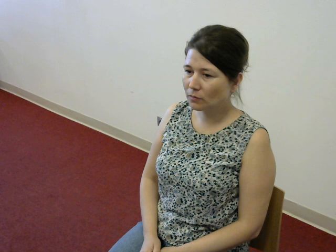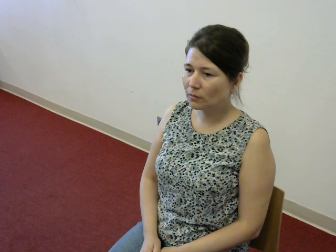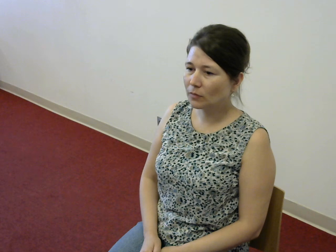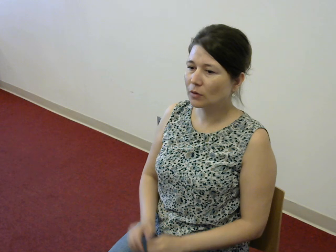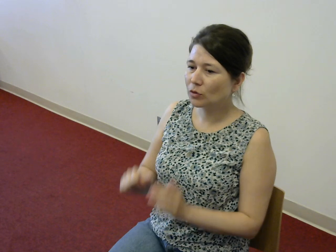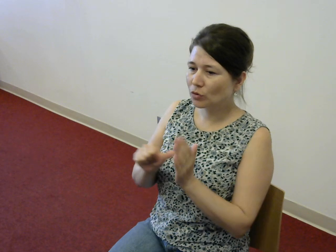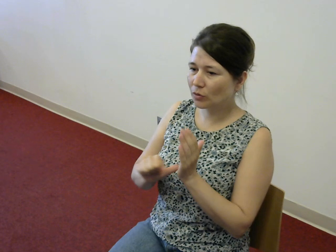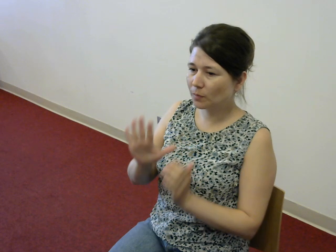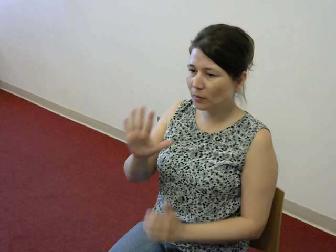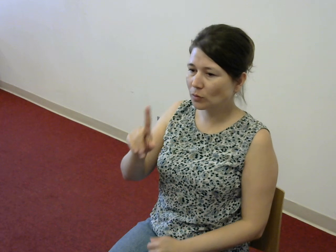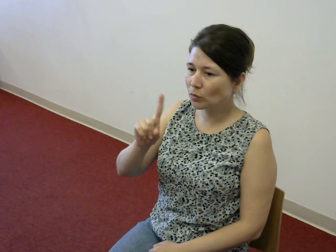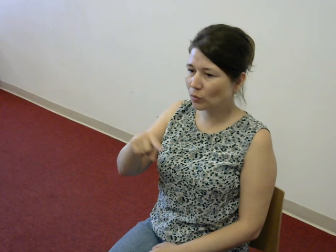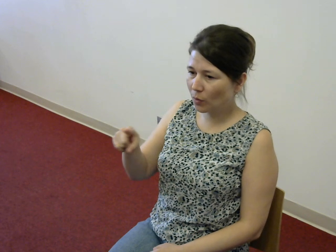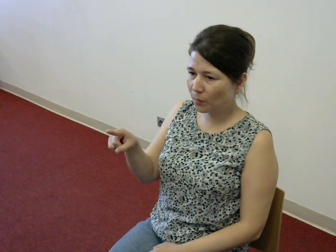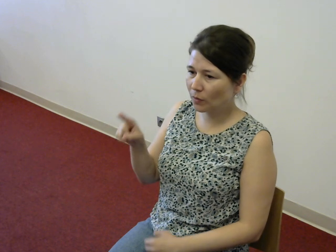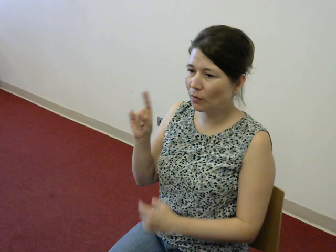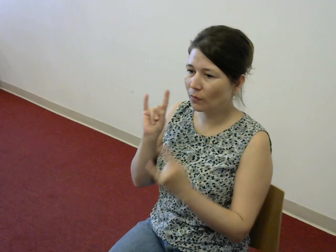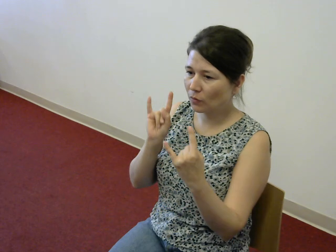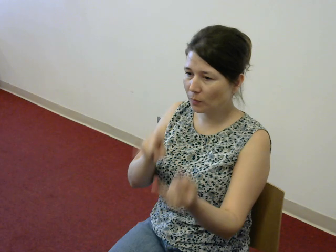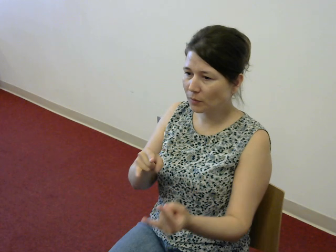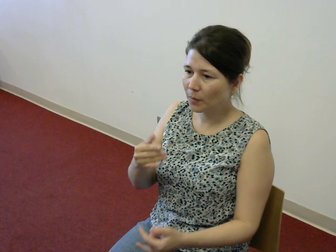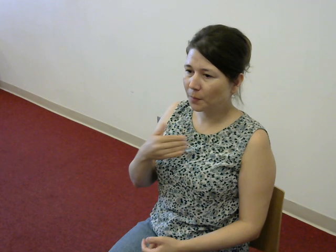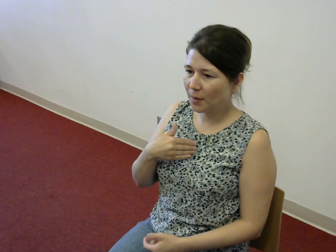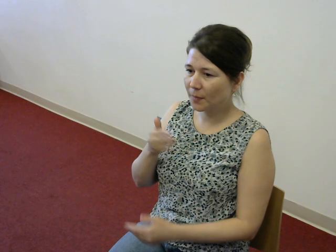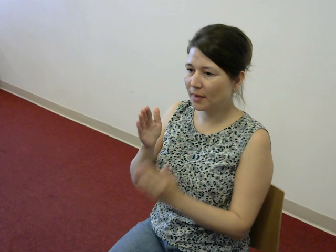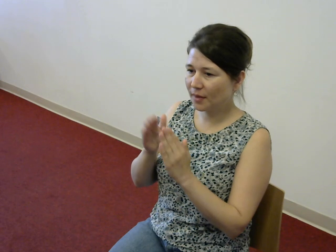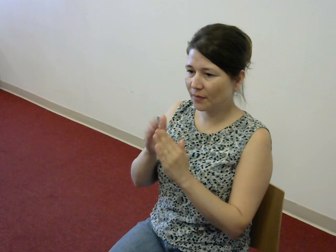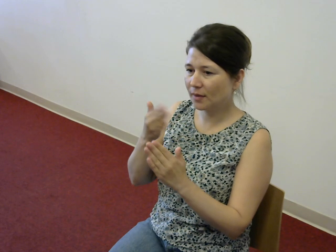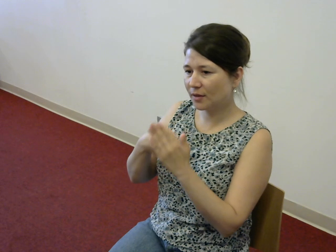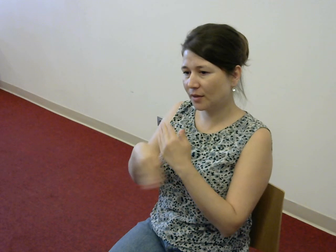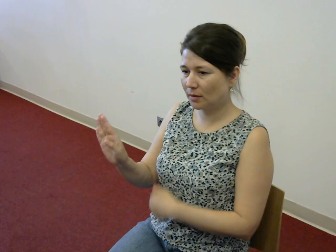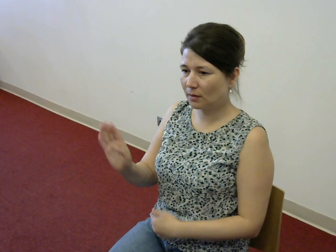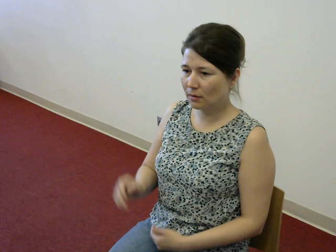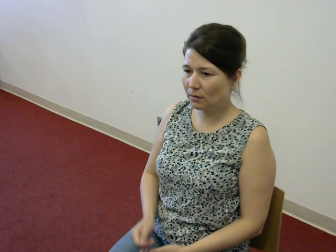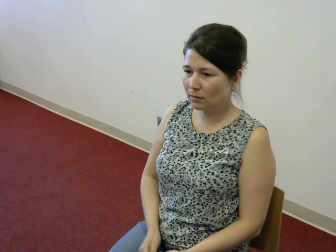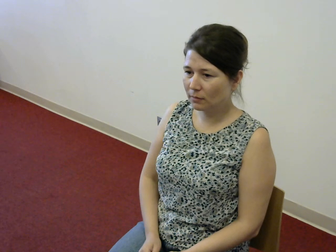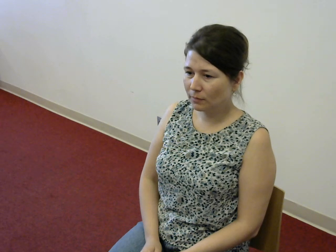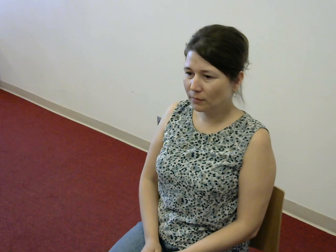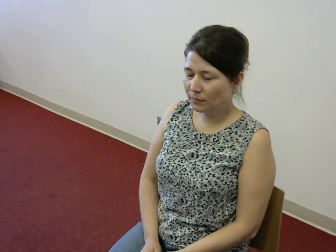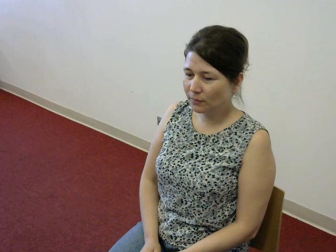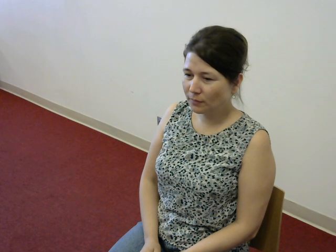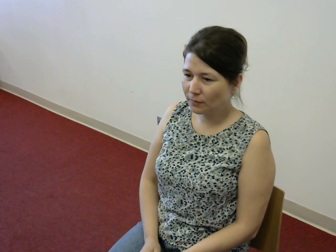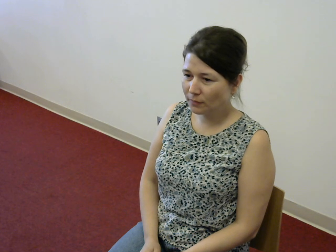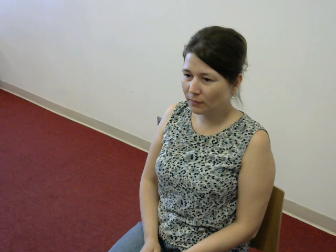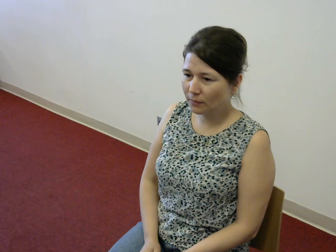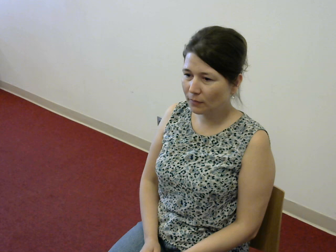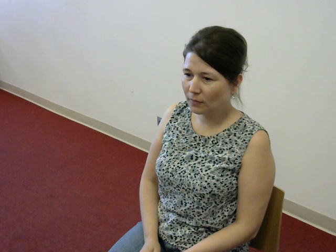65 saylı avtobus mənim evimə gedir